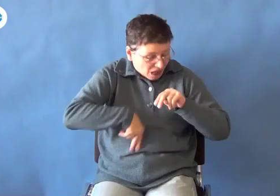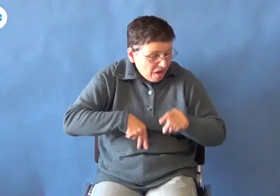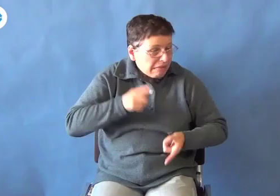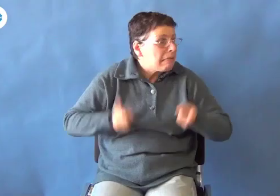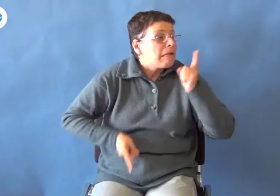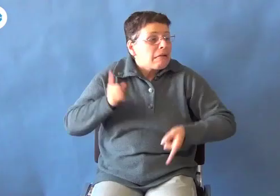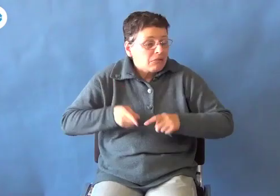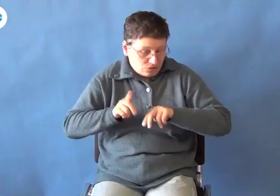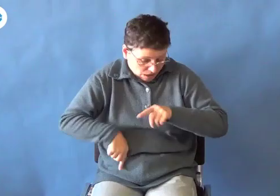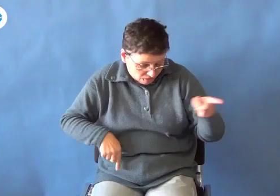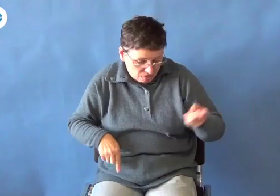Robią źle jadąc tak szybko.